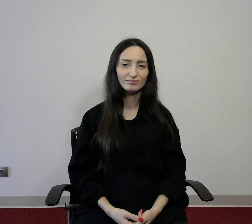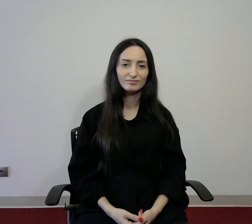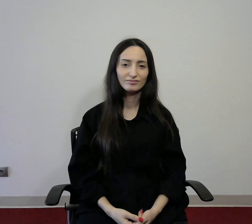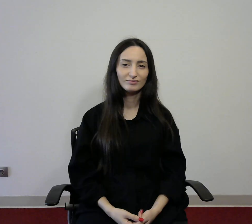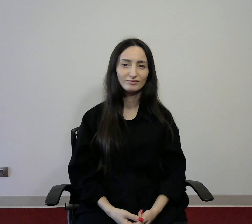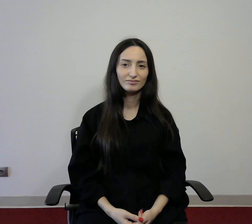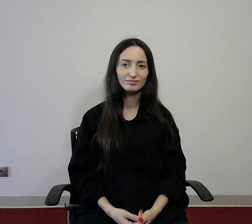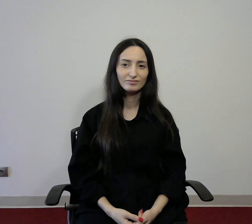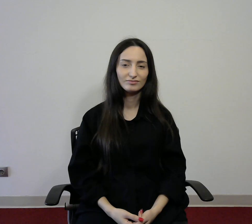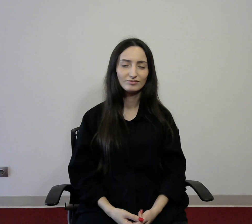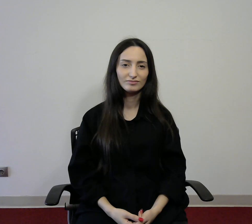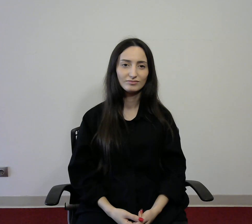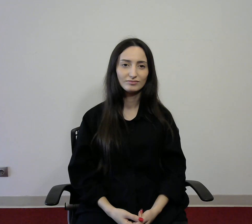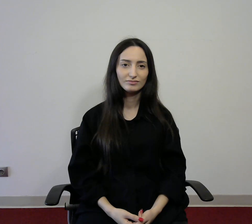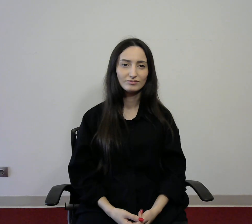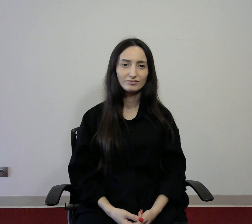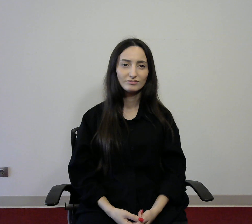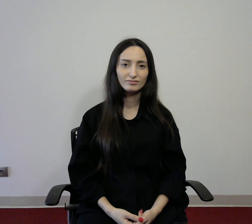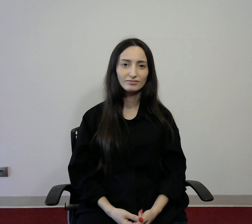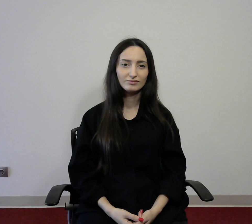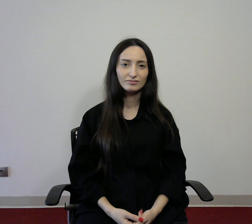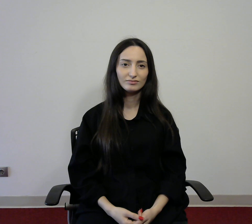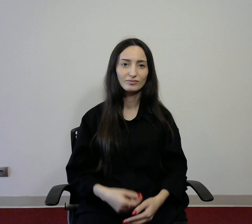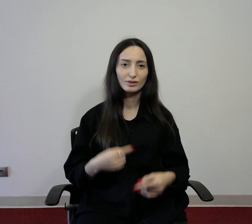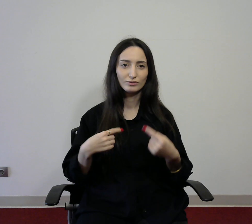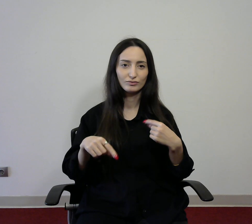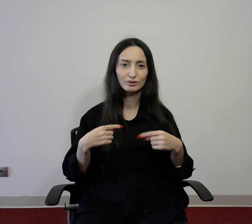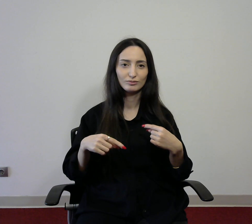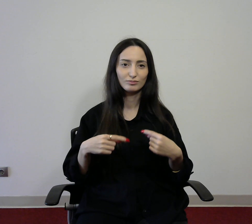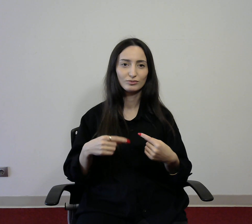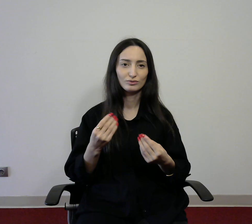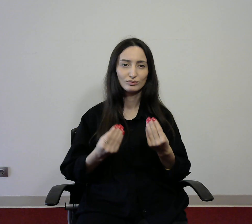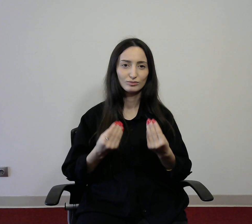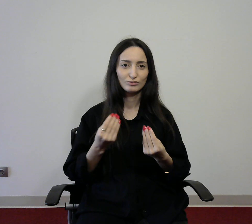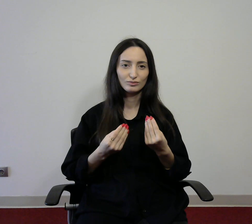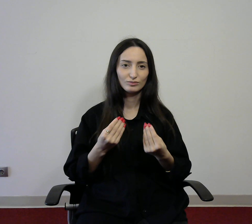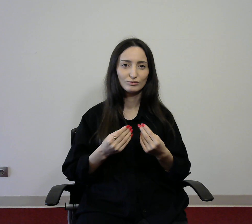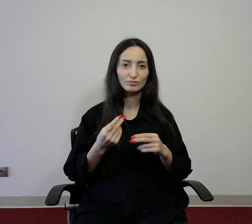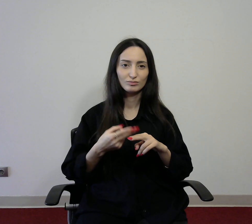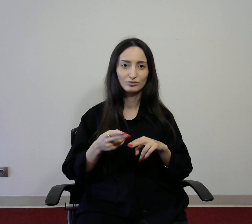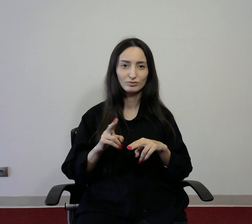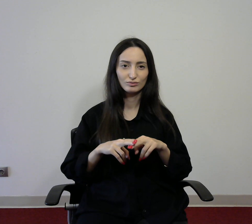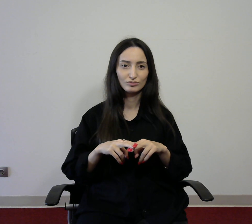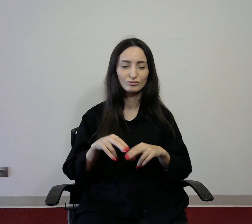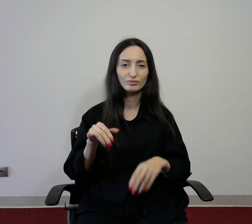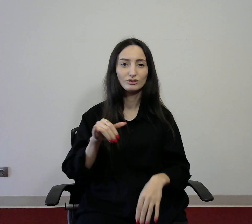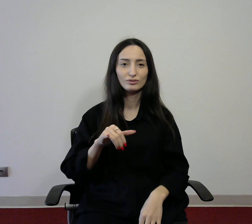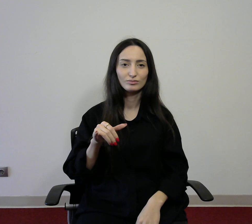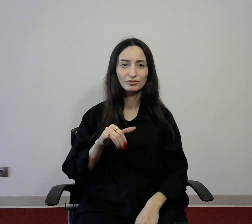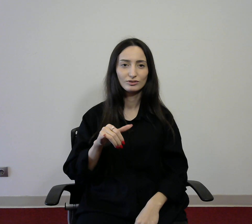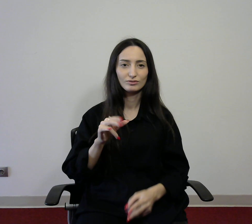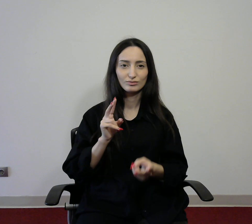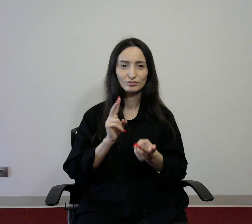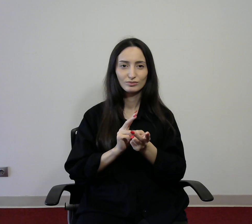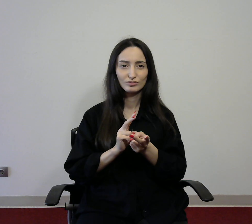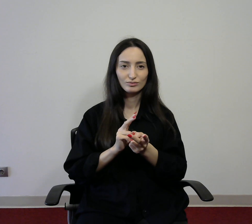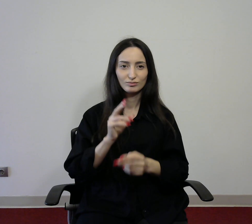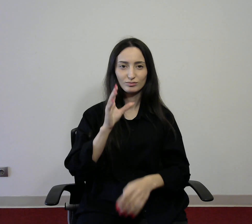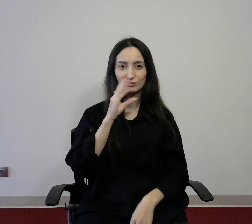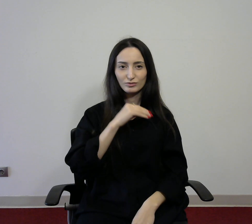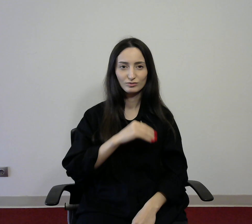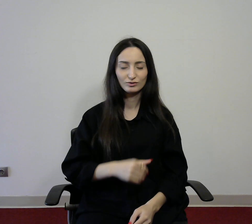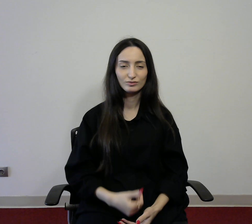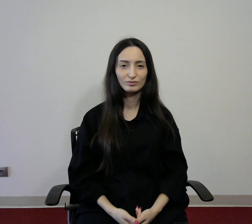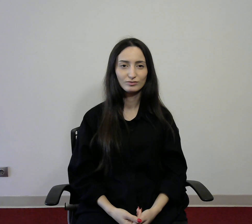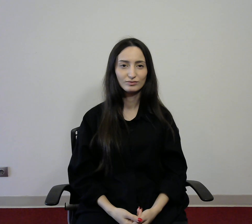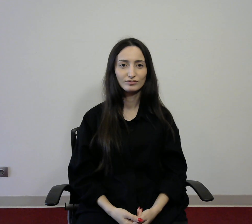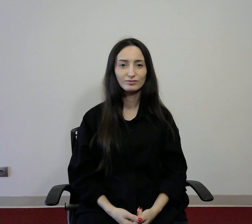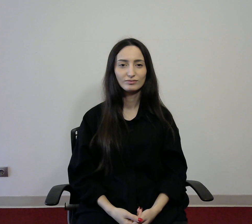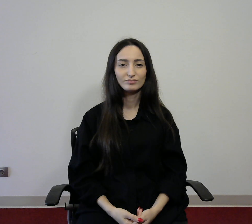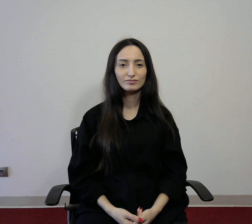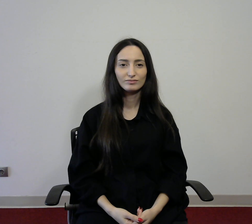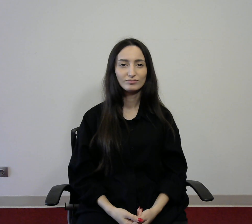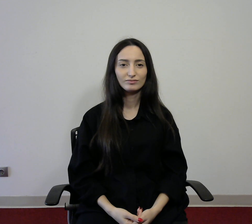Futbol oynamaq üçün harda görüşə bilərik?